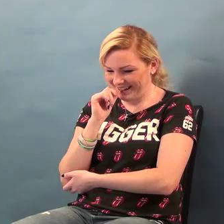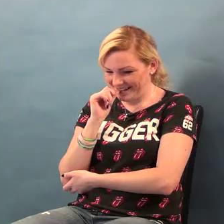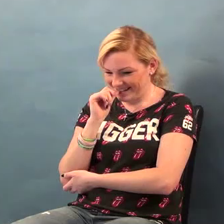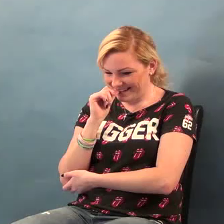Trudno.